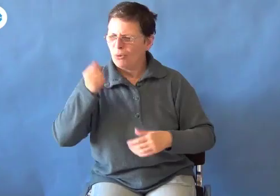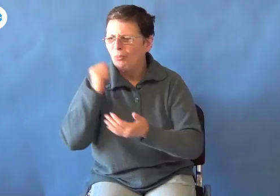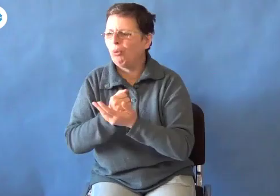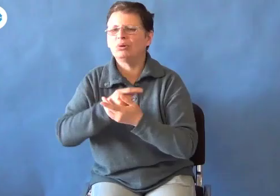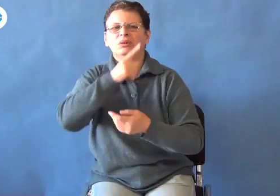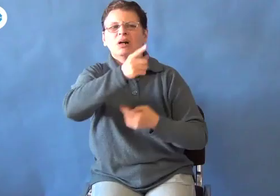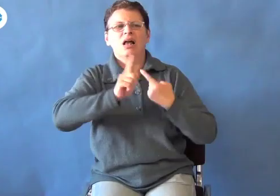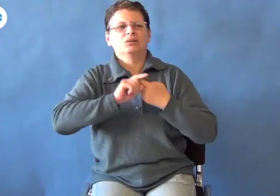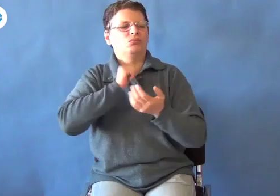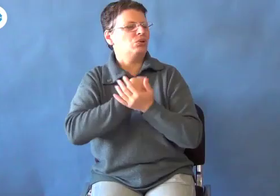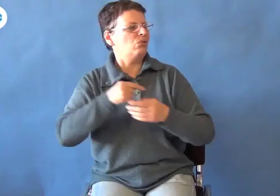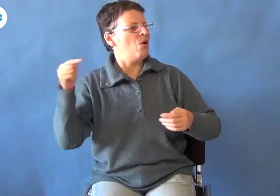Ale to był wyjazd obowiązkowy dla harcerzy.